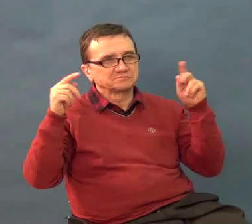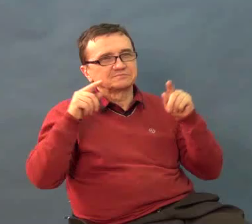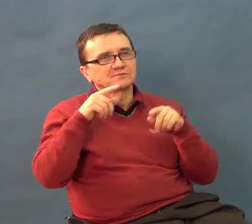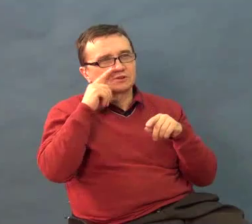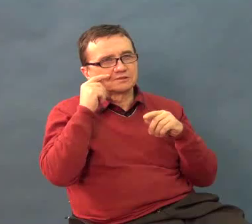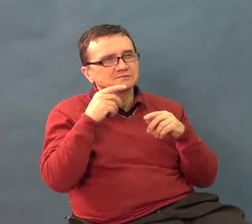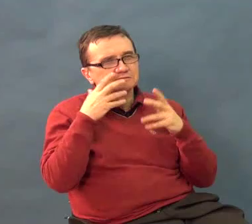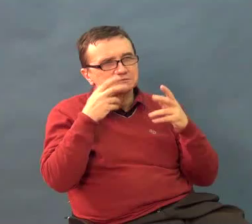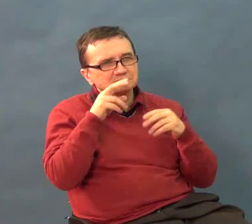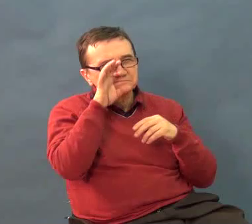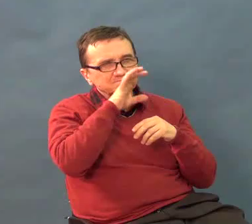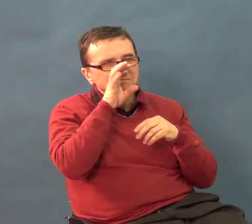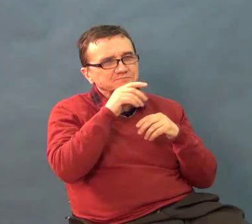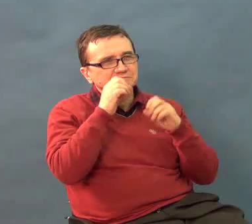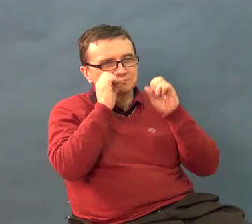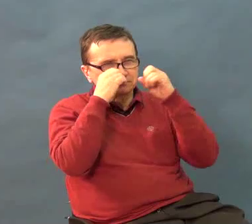Kot chce patrzeć przez lornetkę.